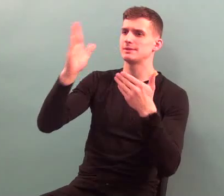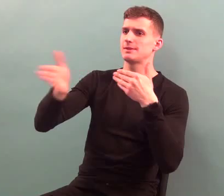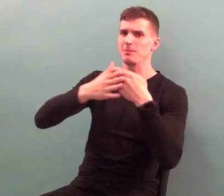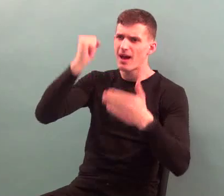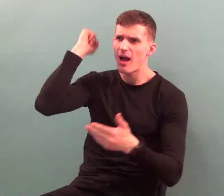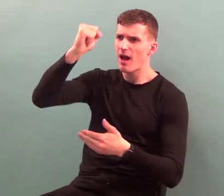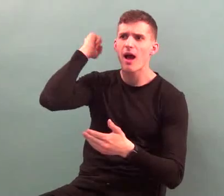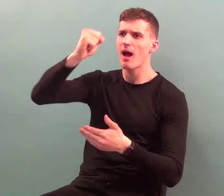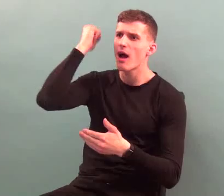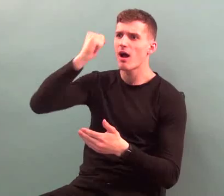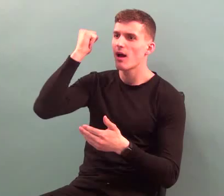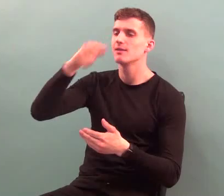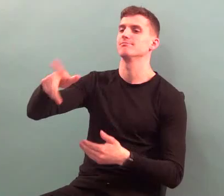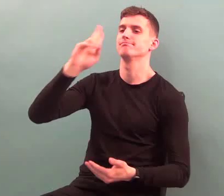Walą w nie pięściami, ale w środku jest Głuchy.